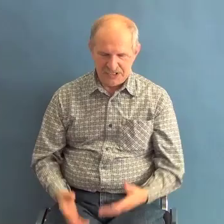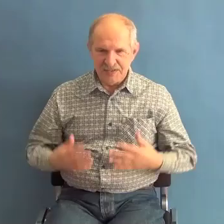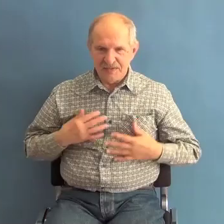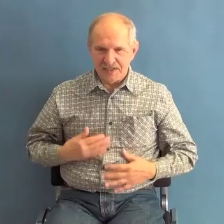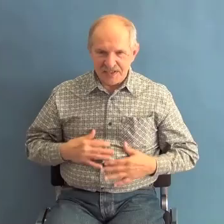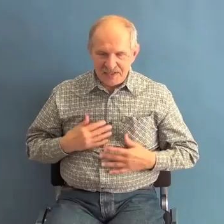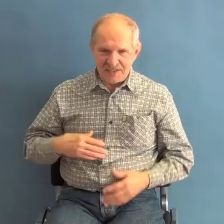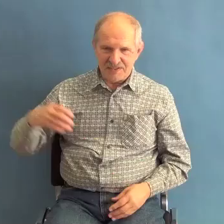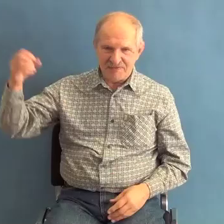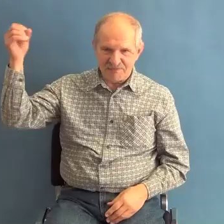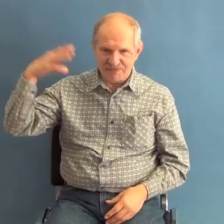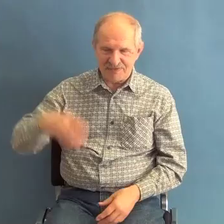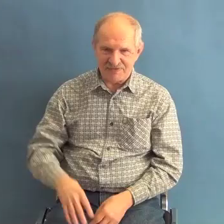Kąpać się pod prysznicem.